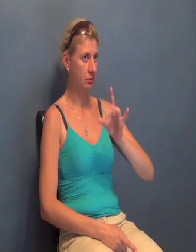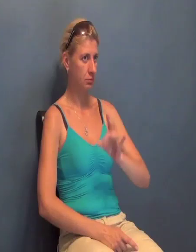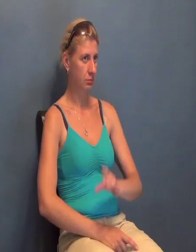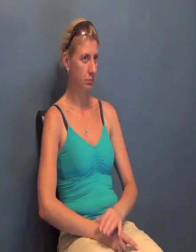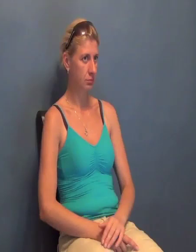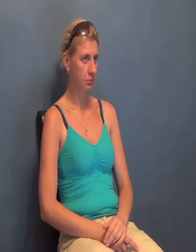Tak, tak.